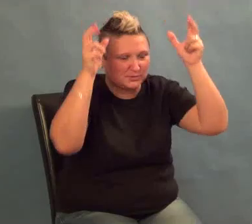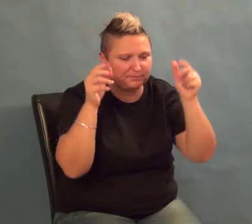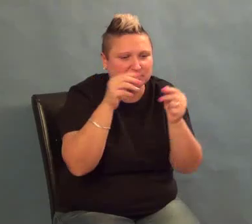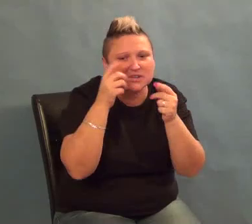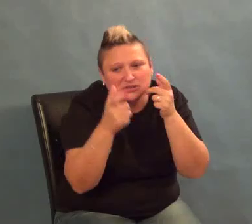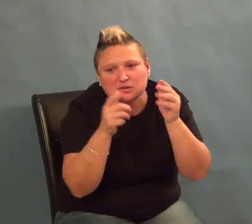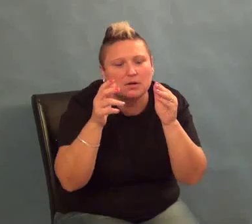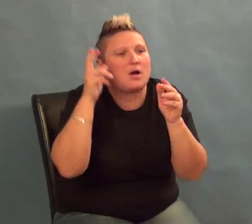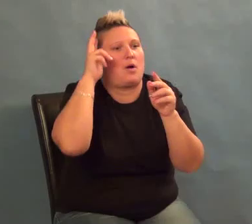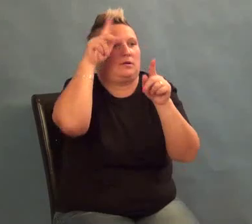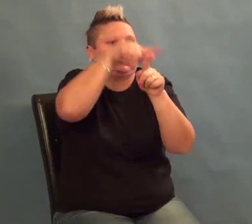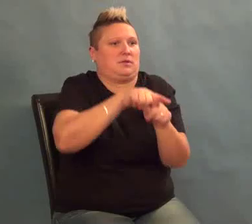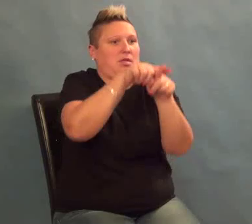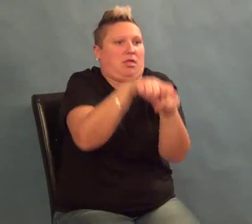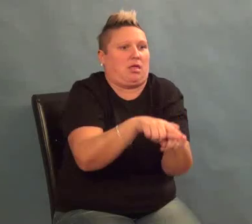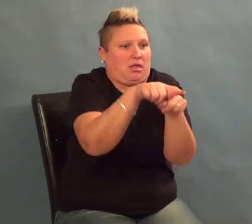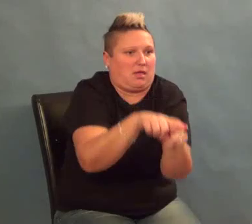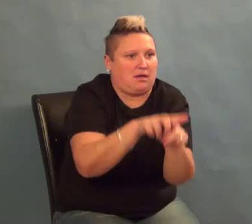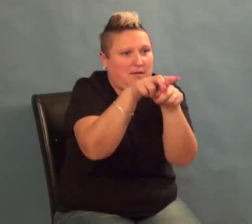Chłopiec szukał i nagle znalazł się na rogach biegnącego jelenia.